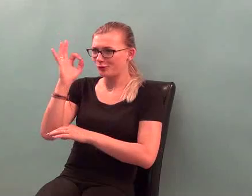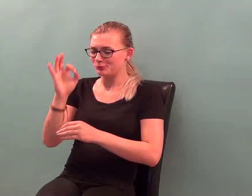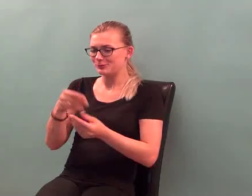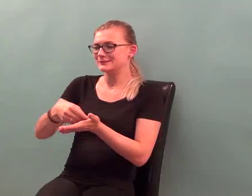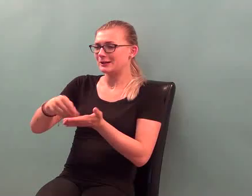Chce zapłacić.